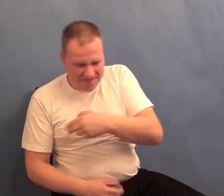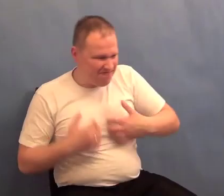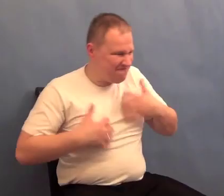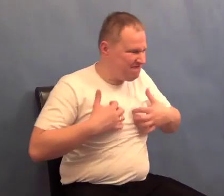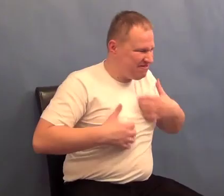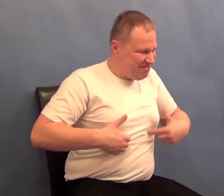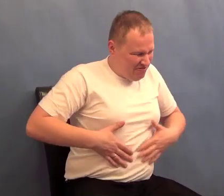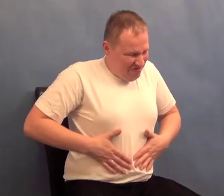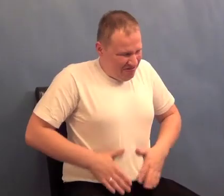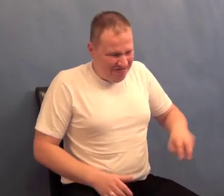Był zły i głodny.